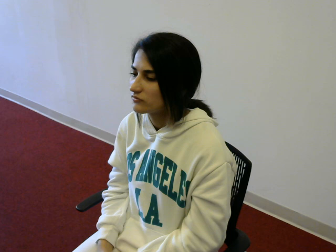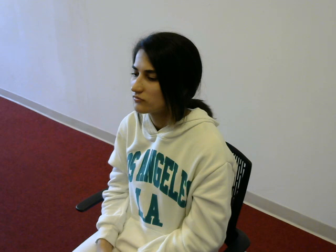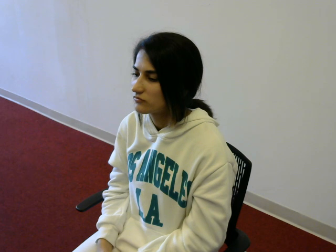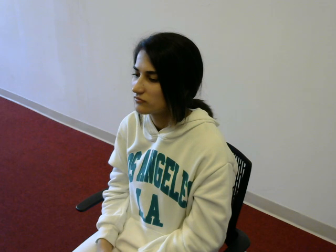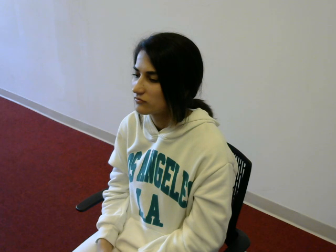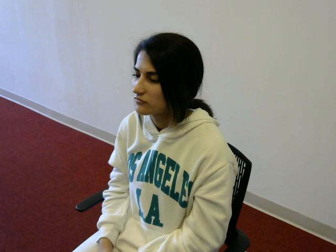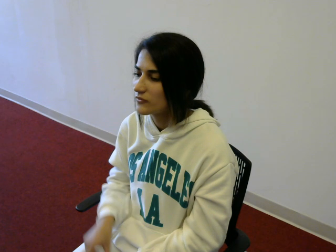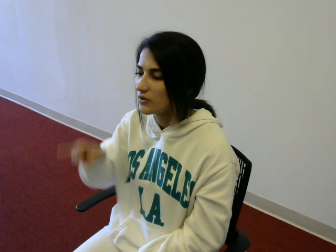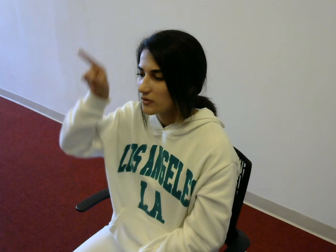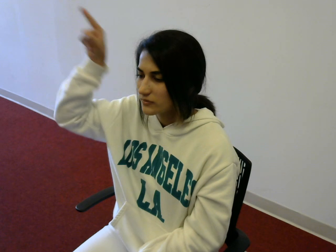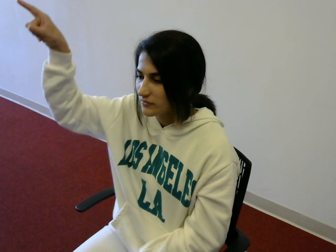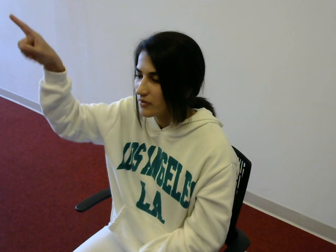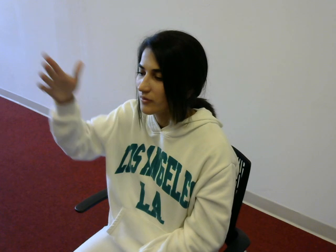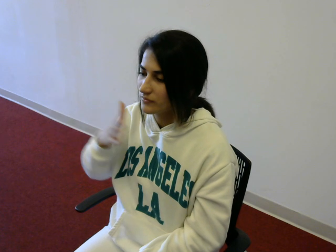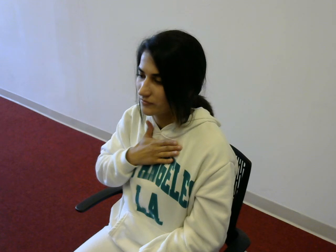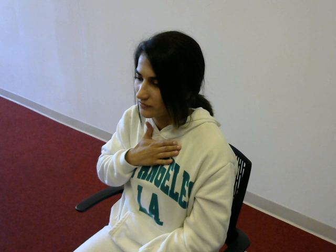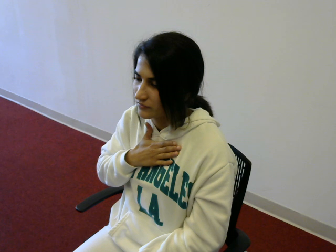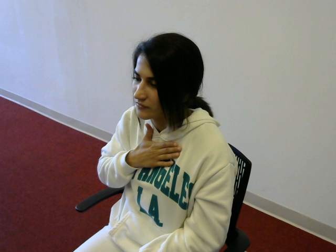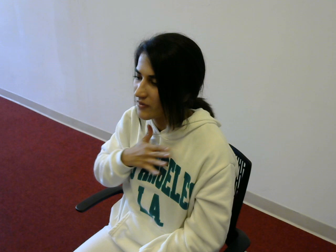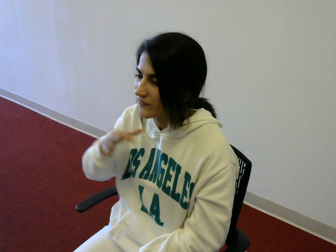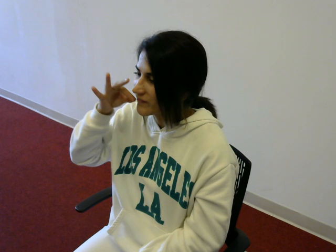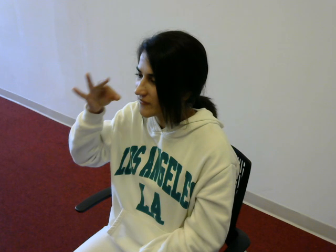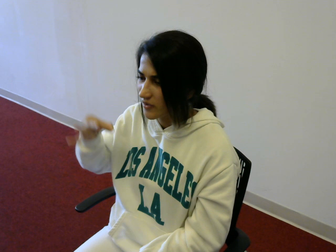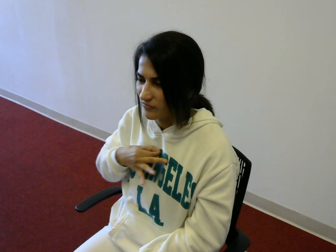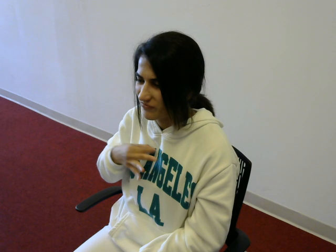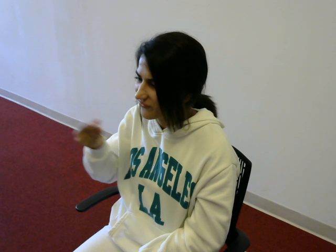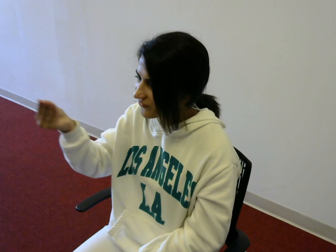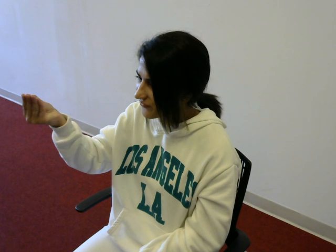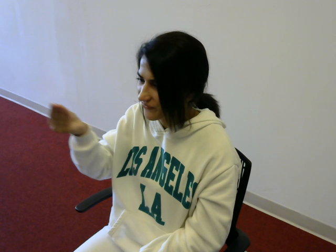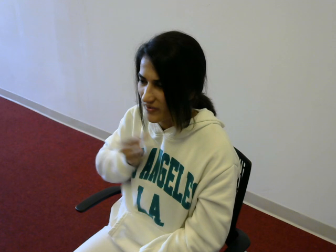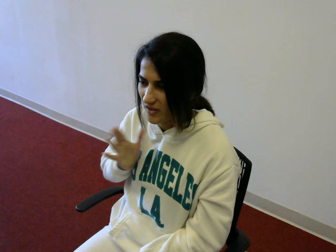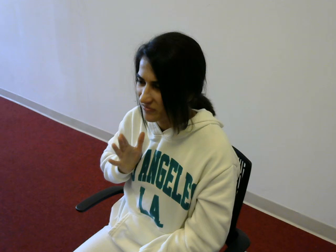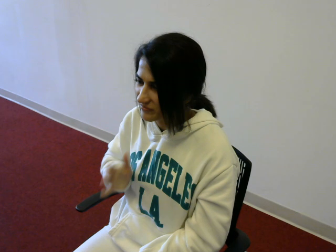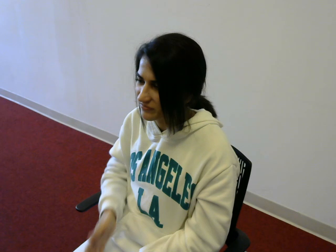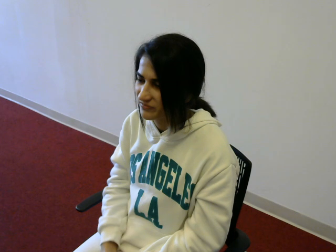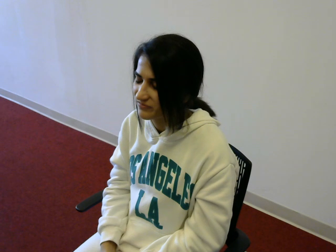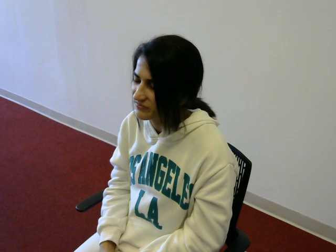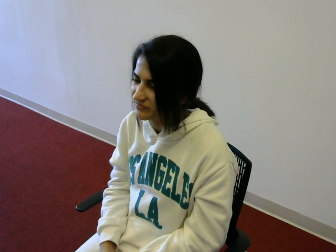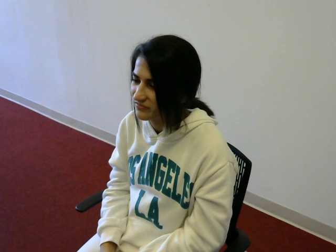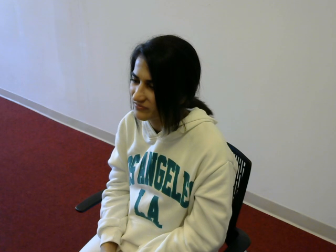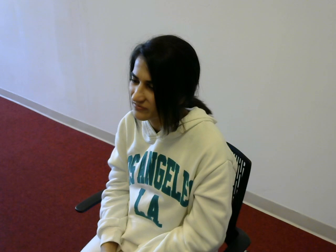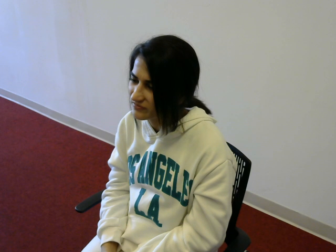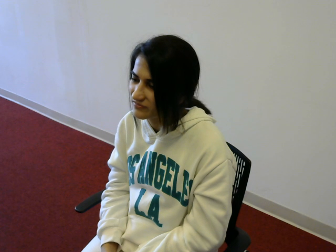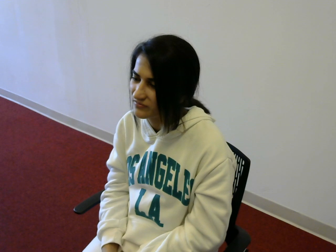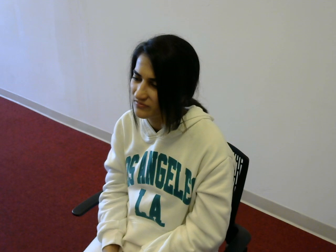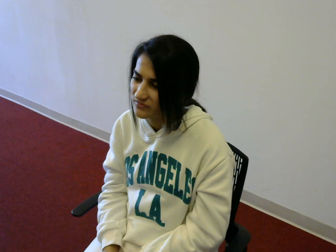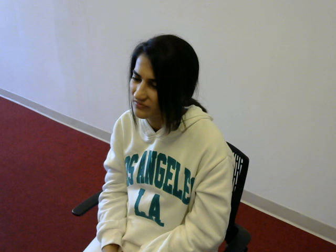O mənə cavab verməyib